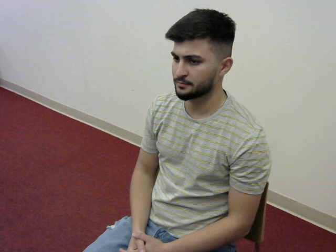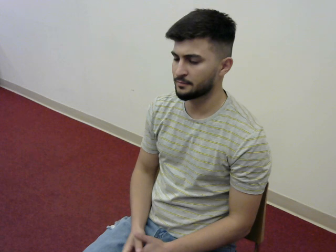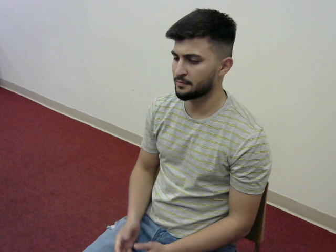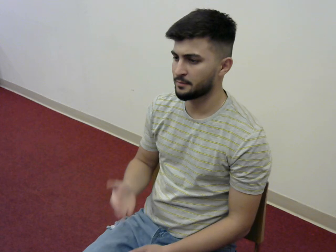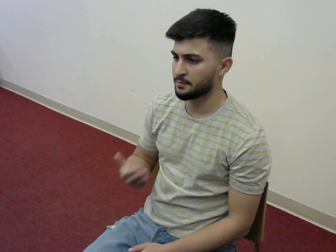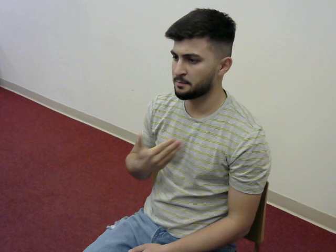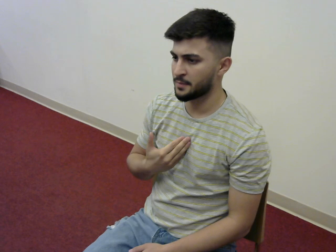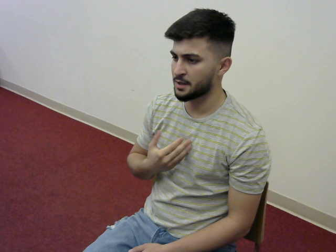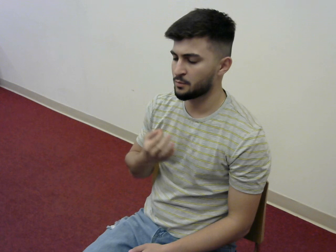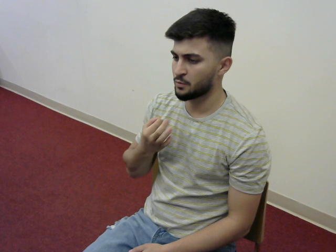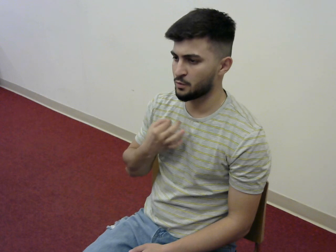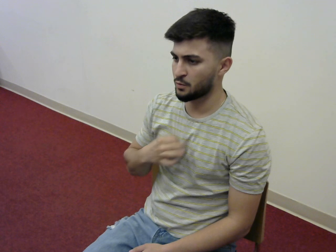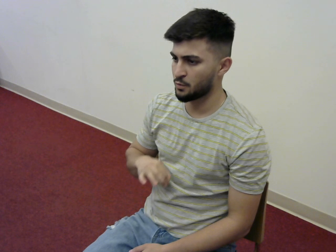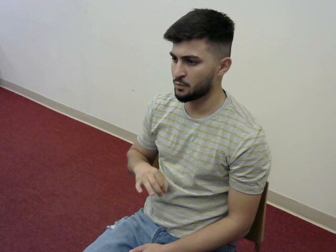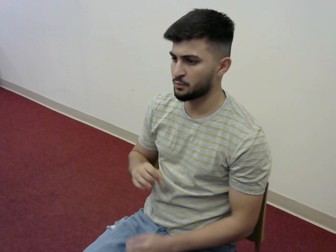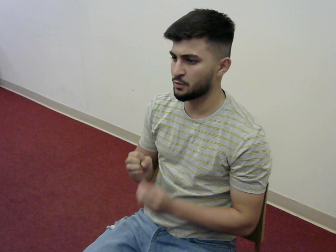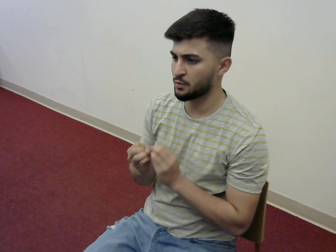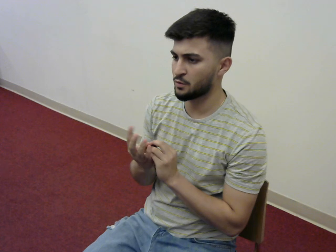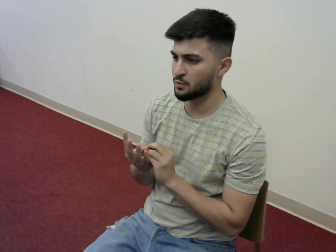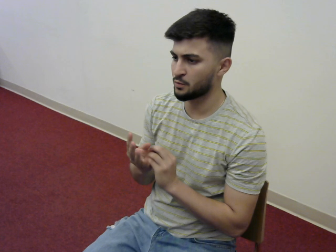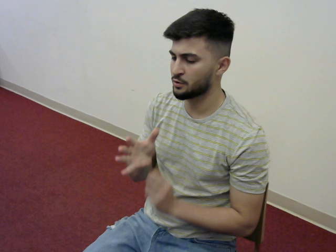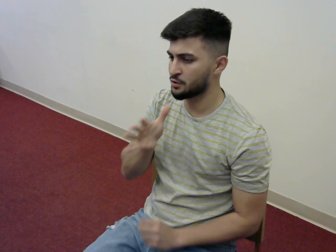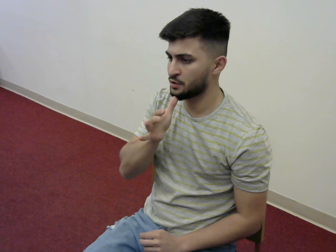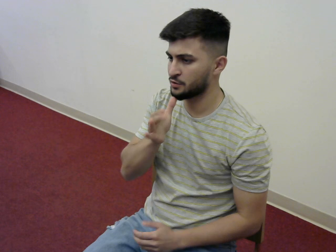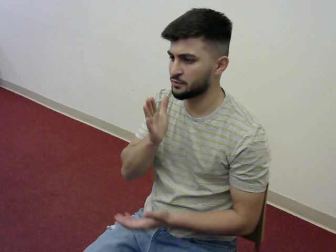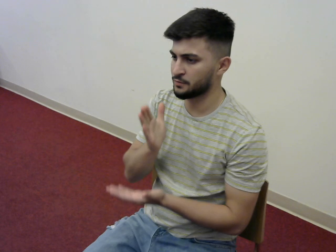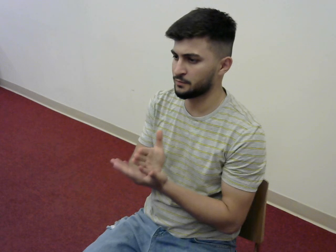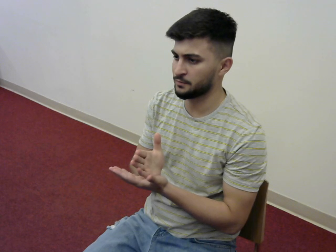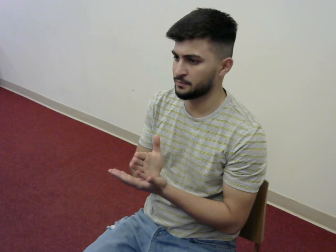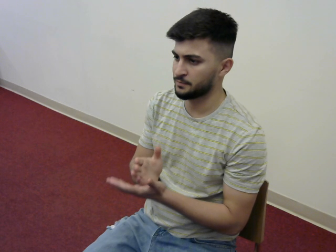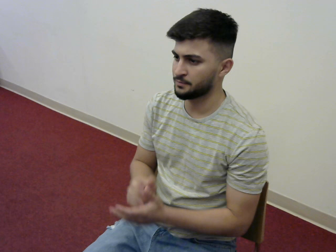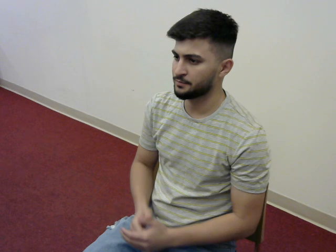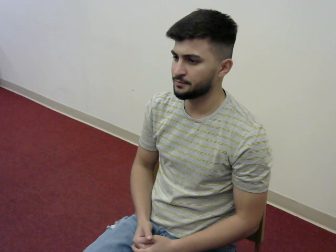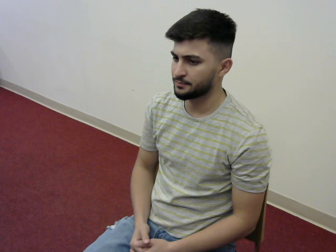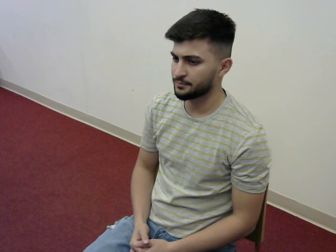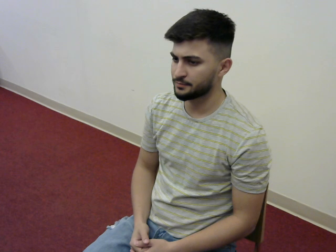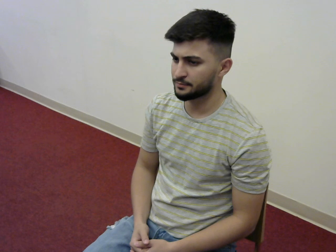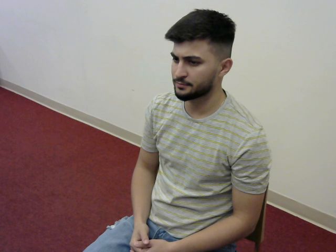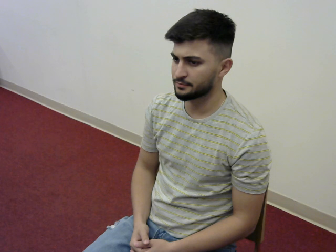Mənim oğlumun 14 yaşı var